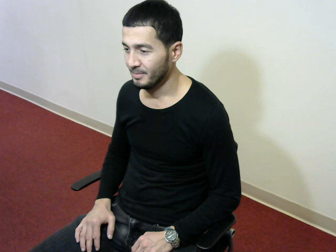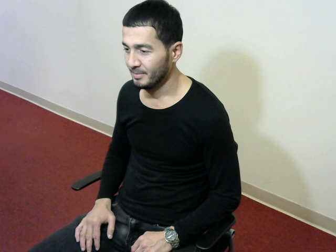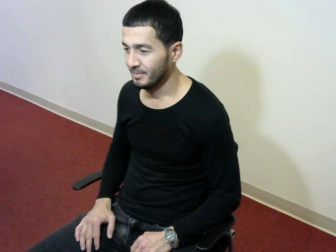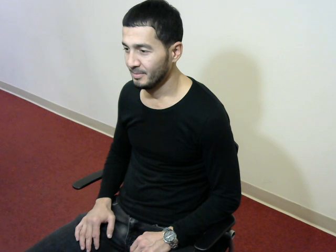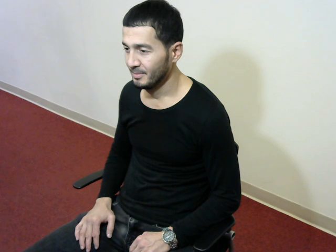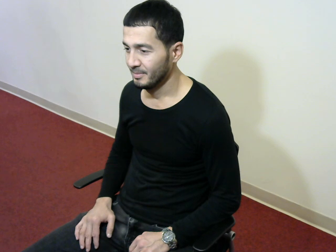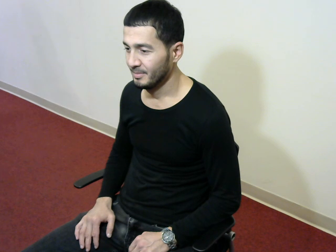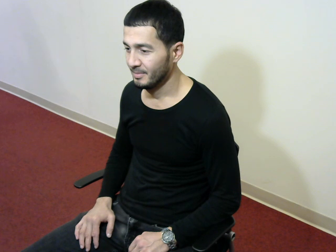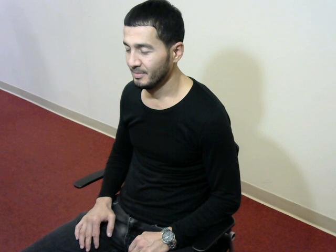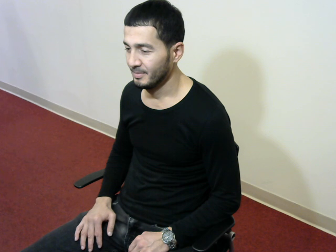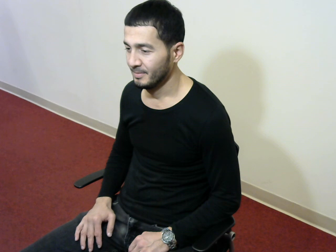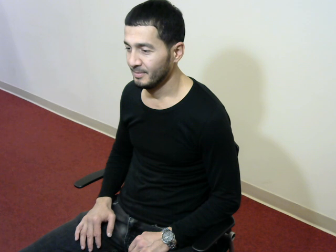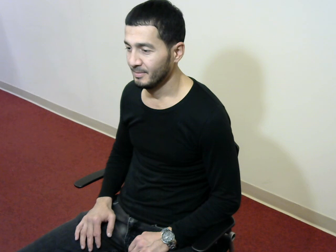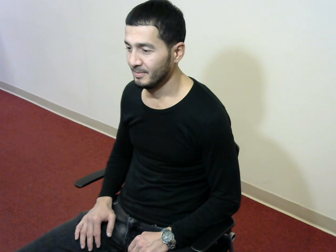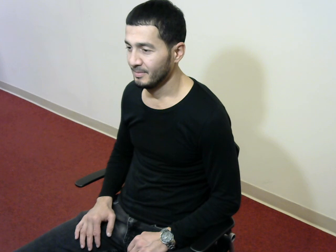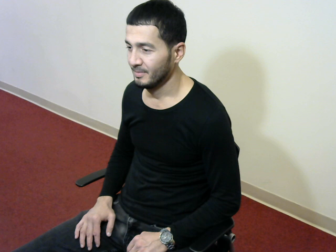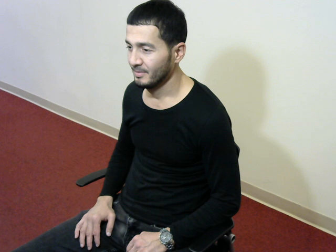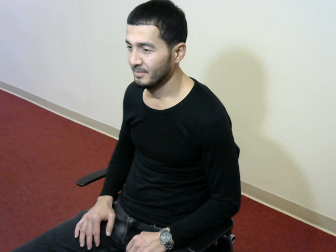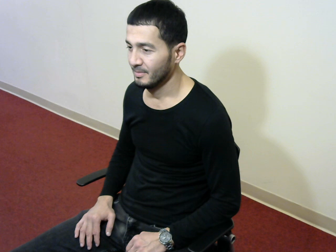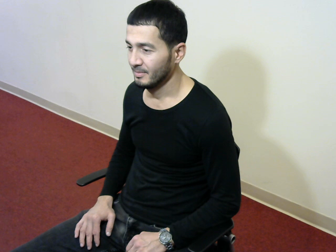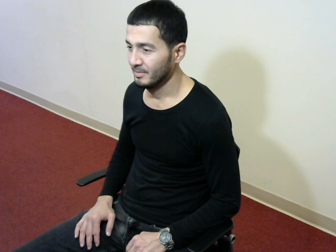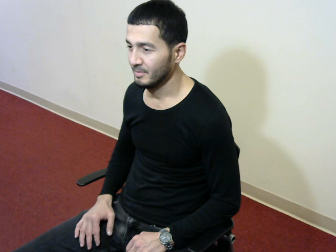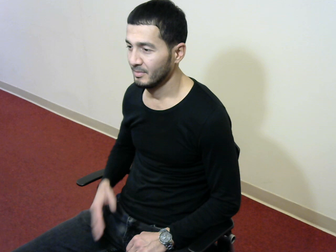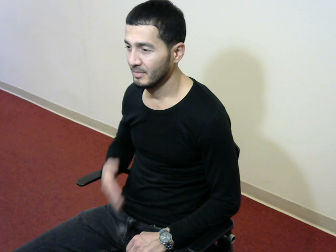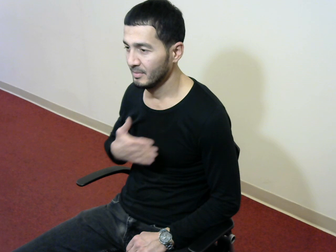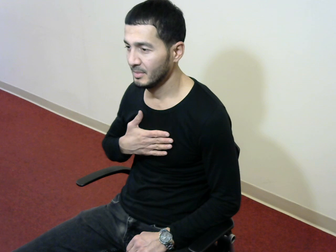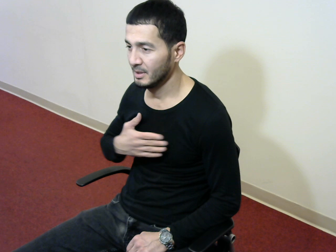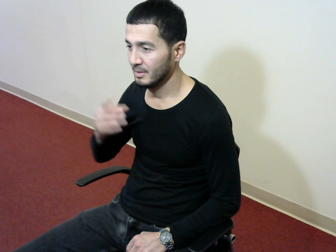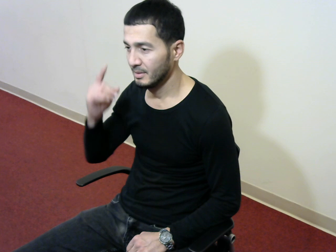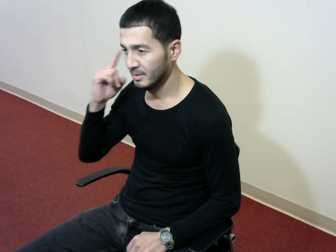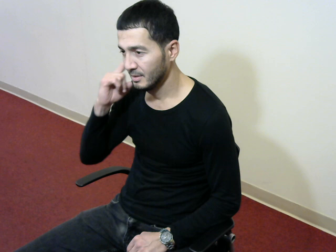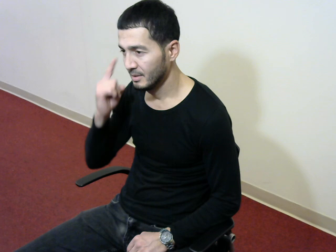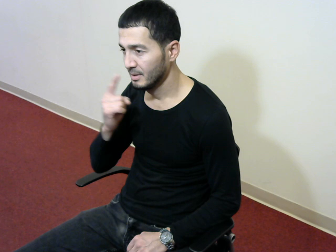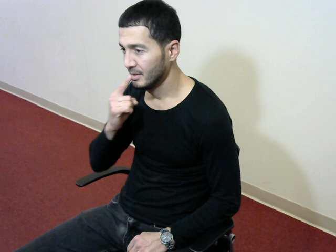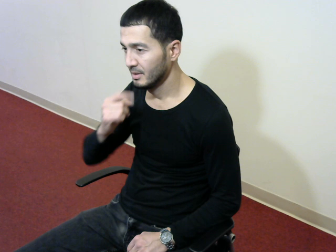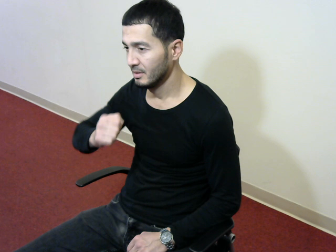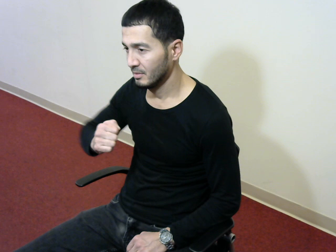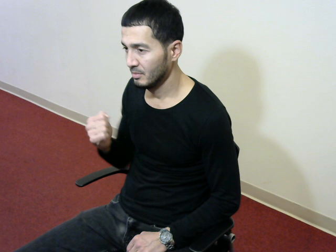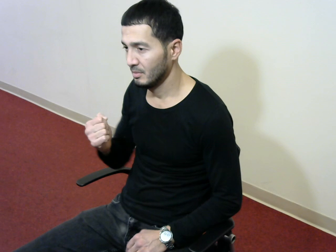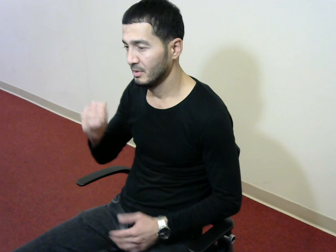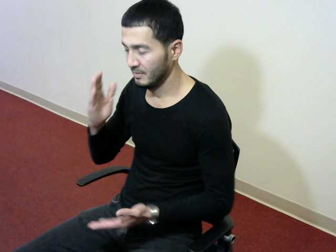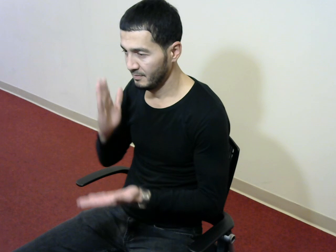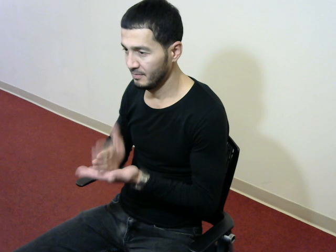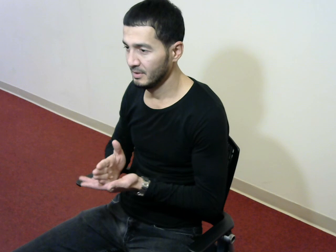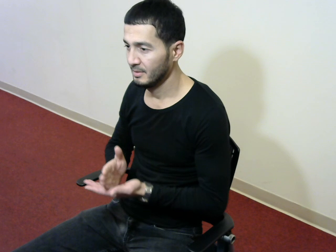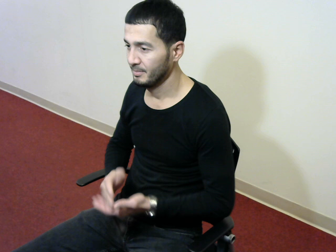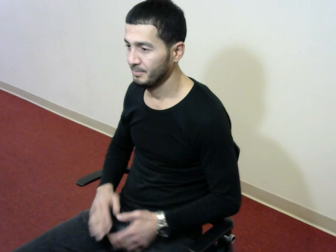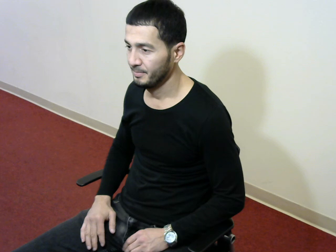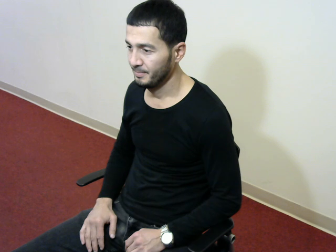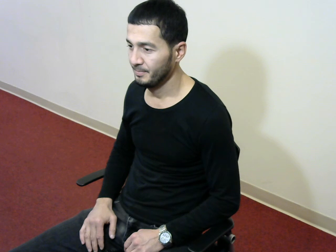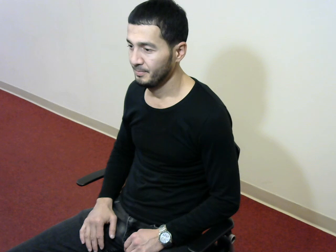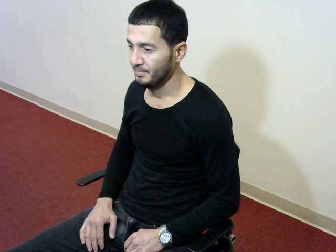Mənim eşitmə məhdudiyyətli dostlarım var